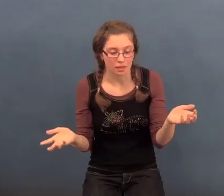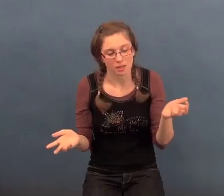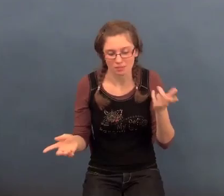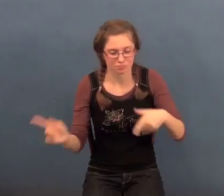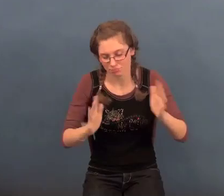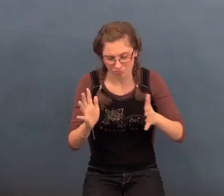Ludzie migają, rozmawiają.